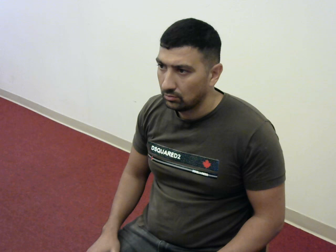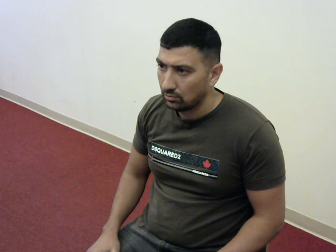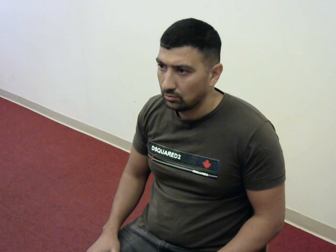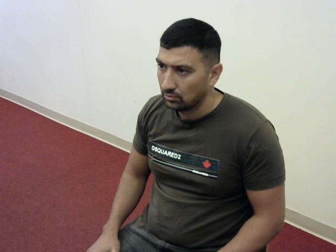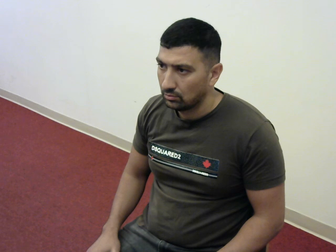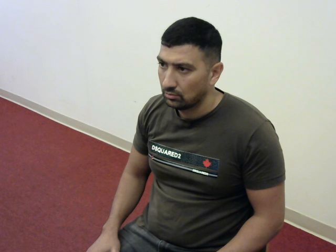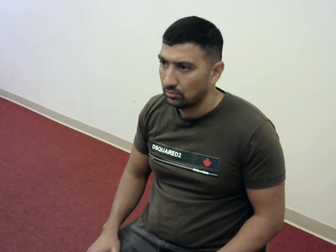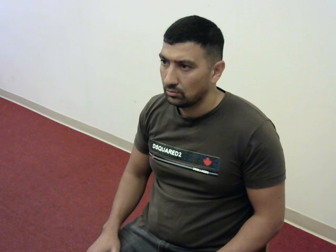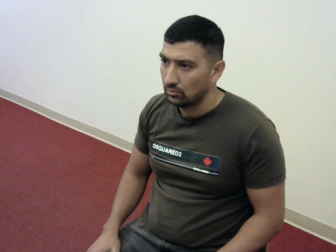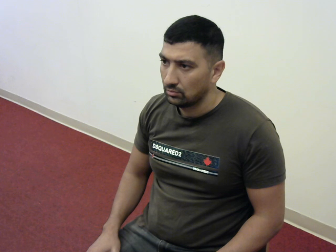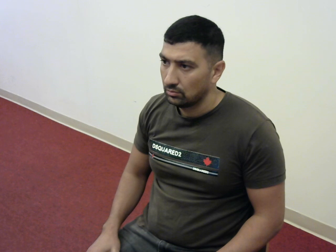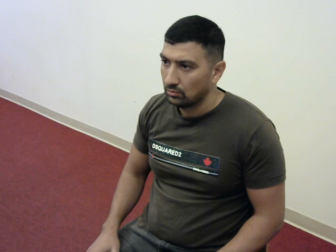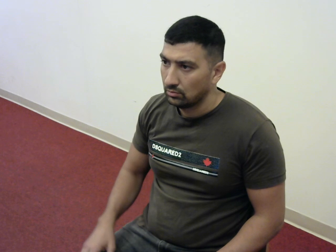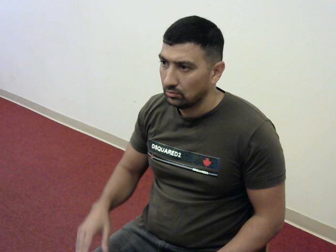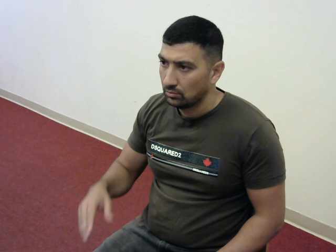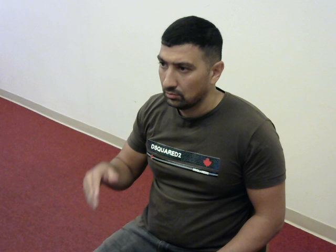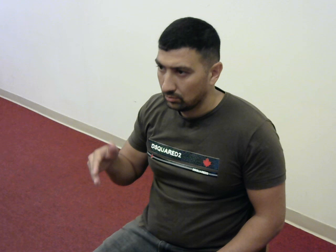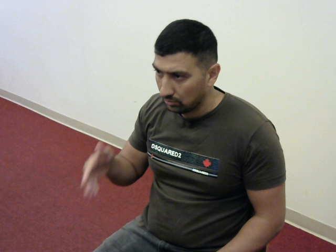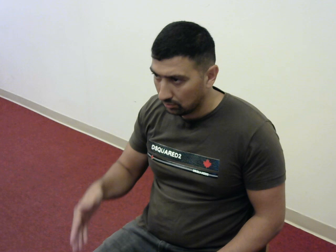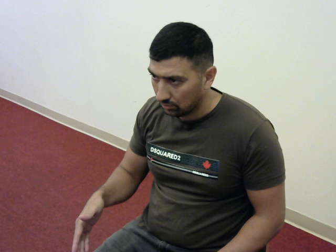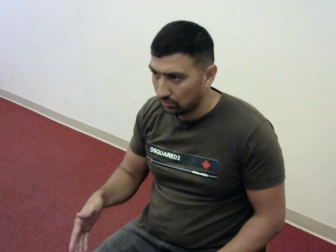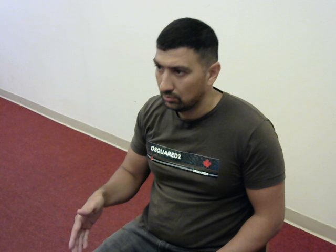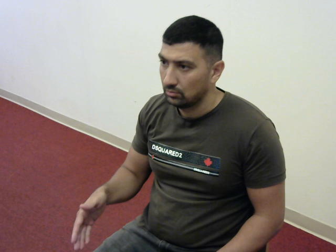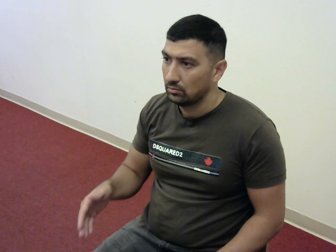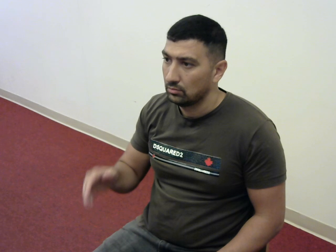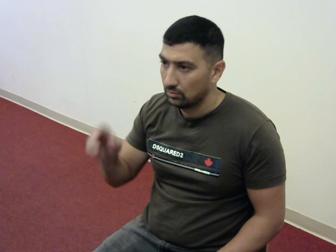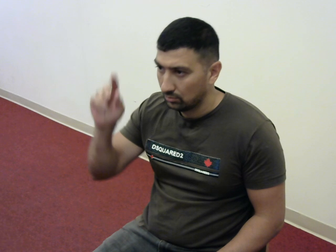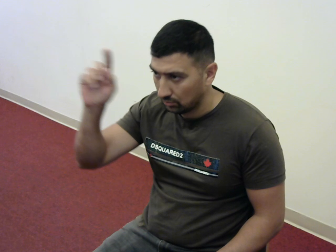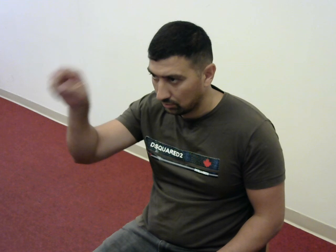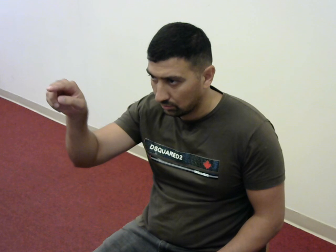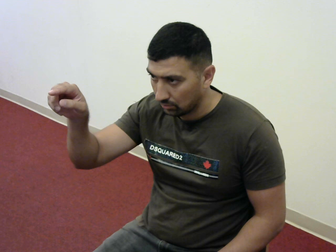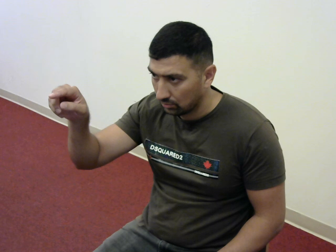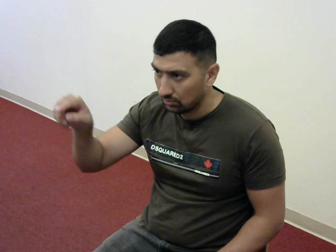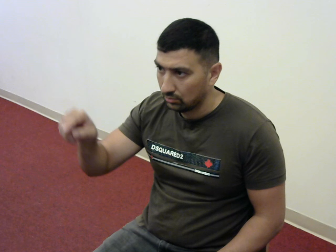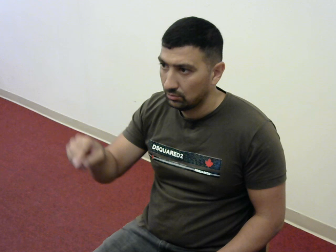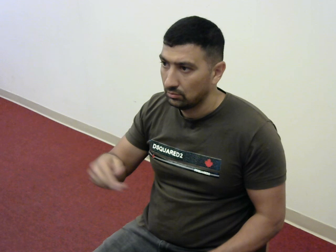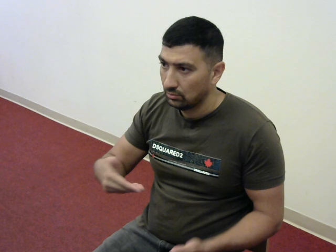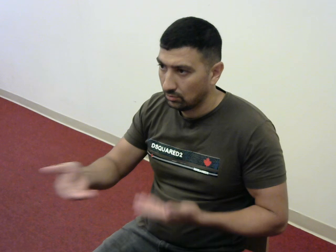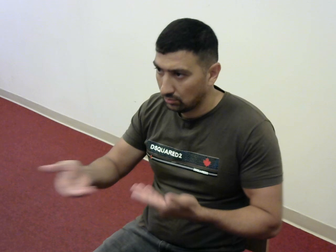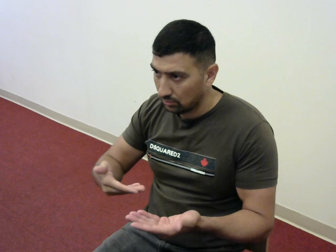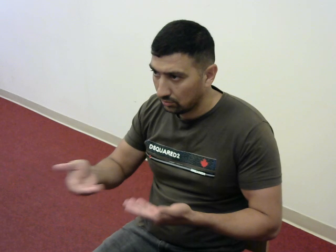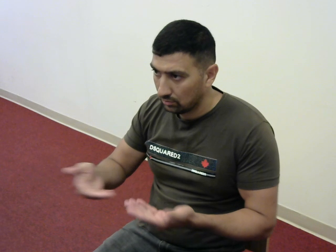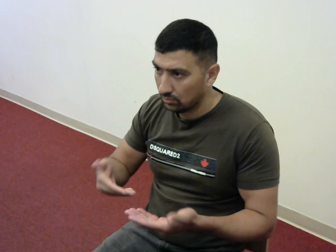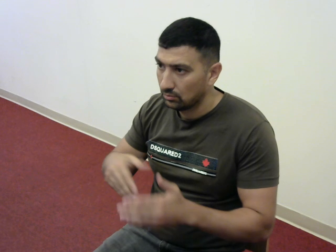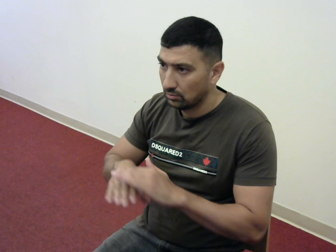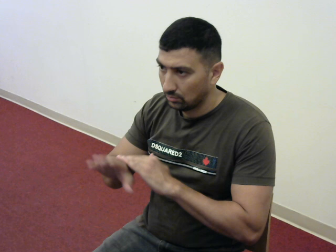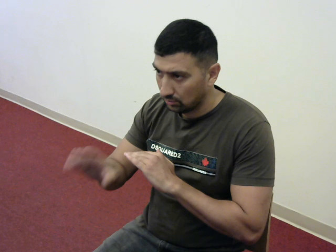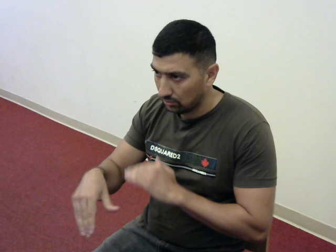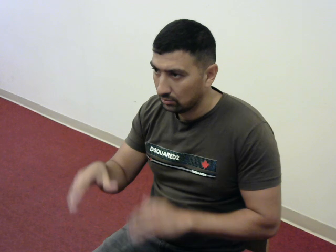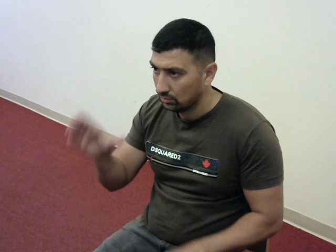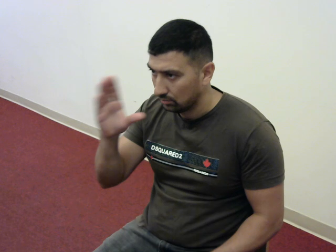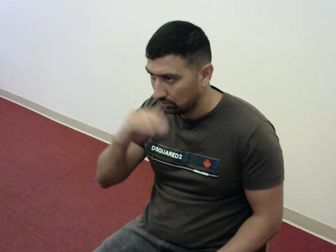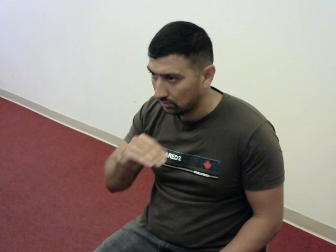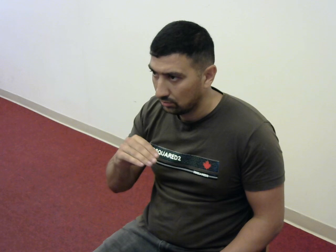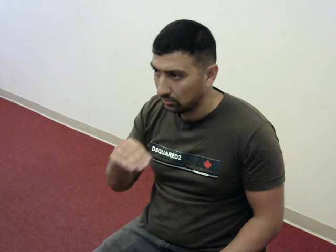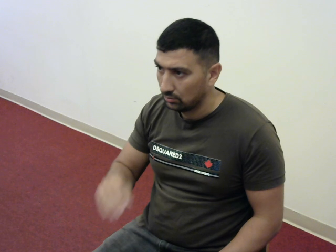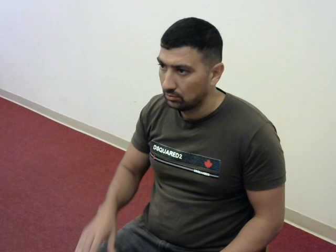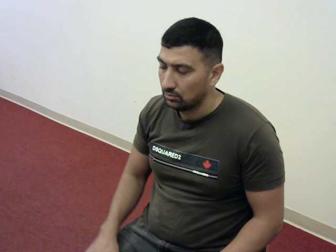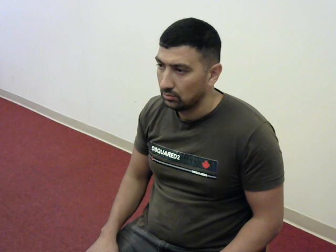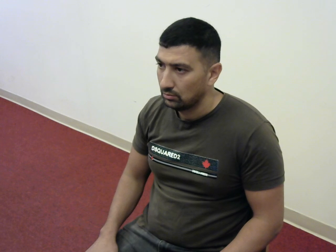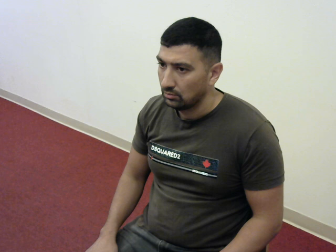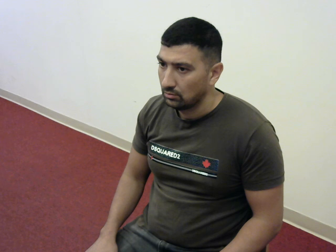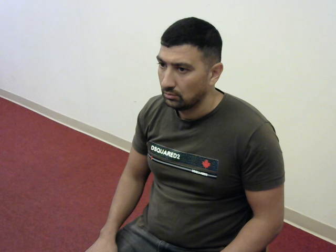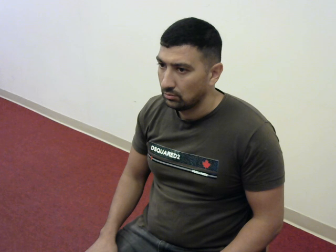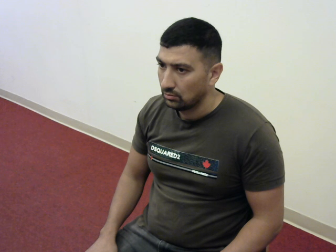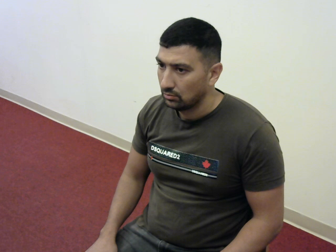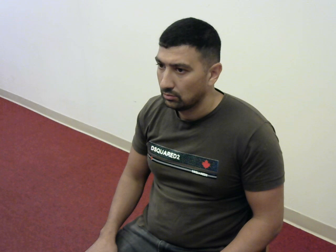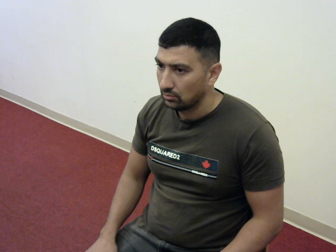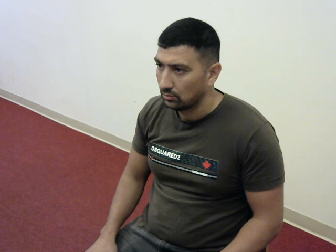Burdan ora piyada gedə bilərəmmi?